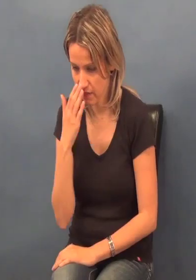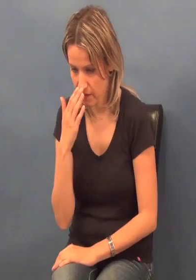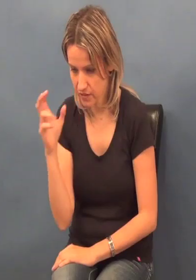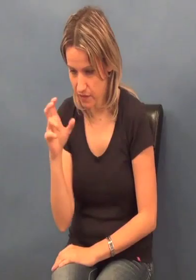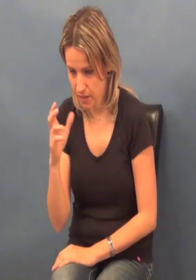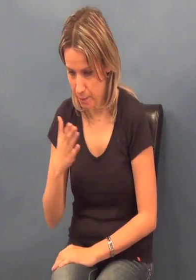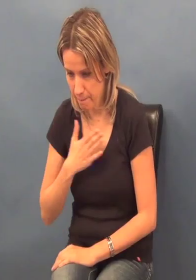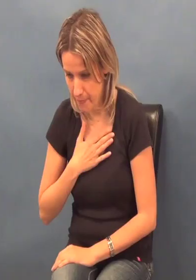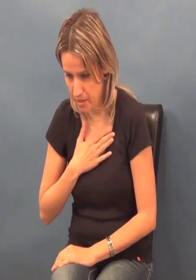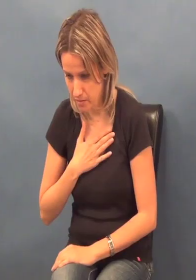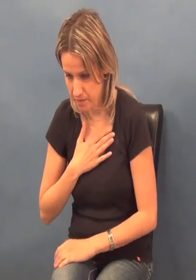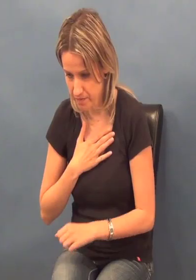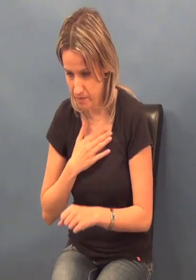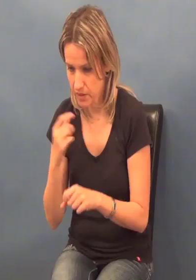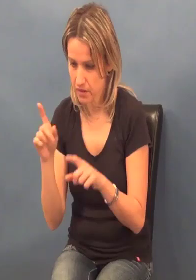Co mam w czwartek?